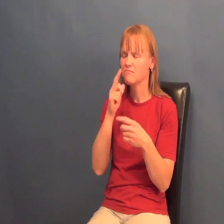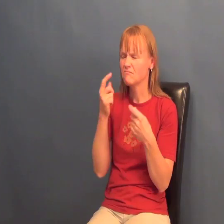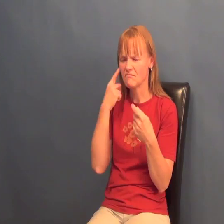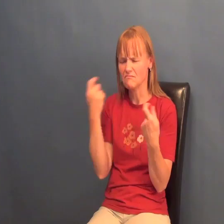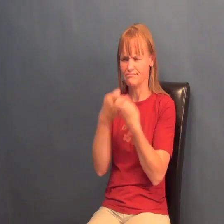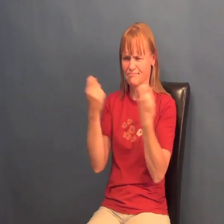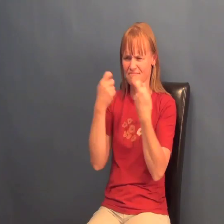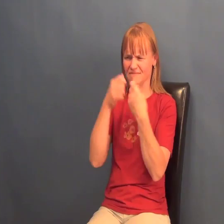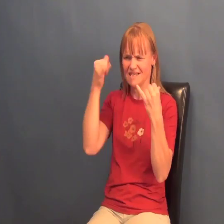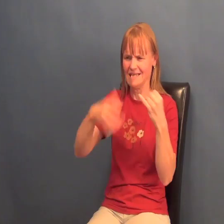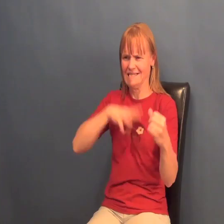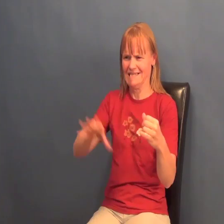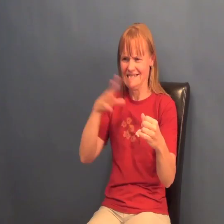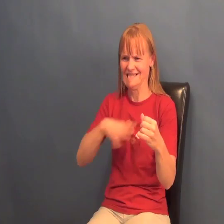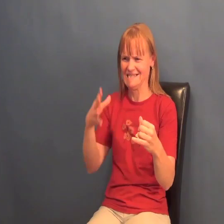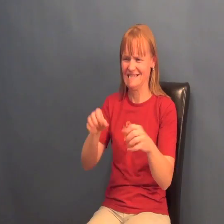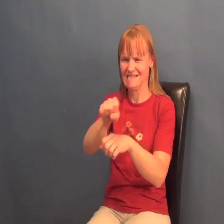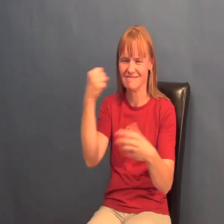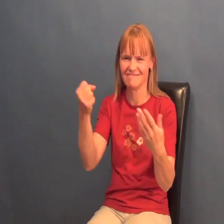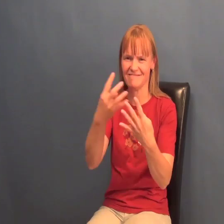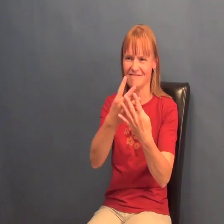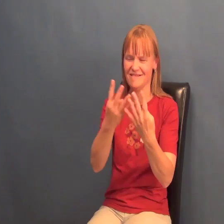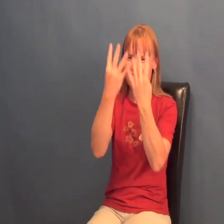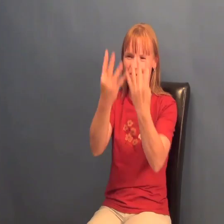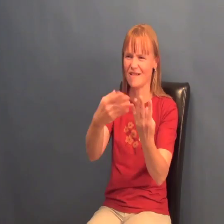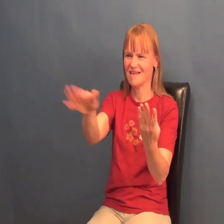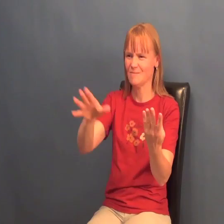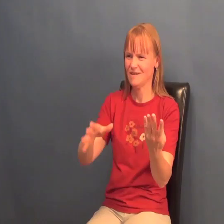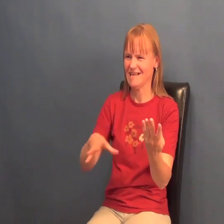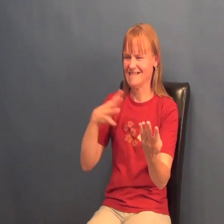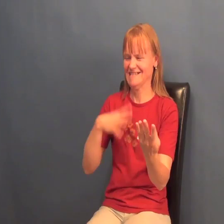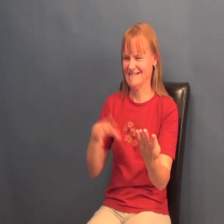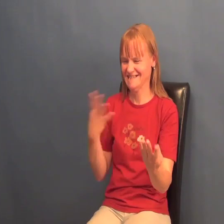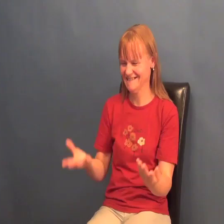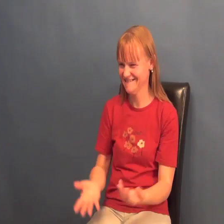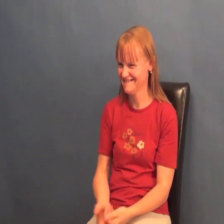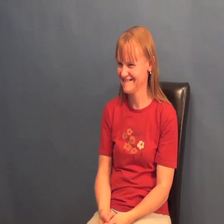Chłopcu przeszkadza hałas. Zdenerwowany otwiera drzwi, a tam ktoś gra na płocie i przeszkadza.